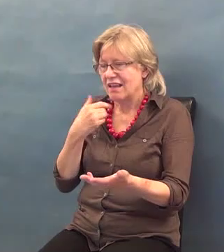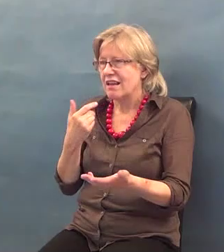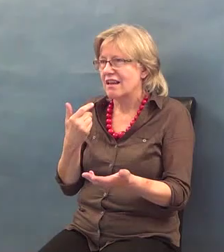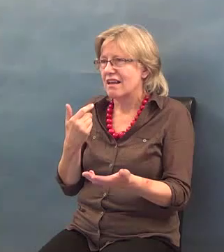Ja.